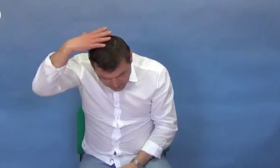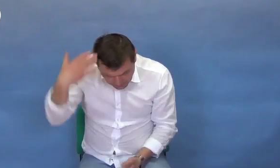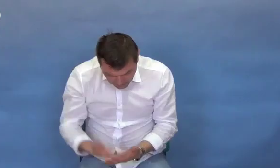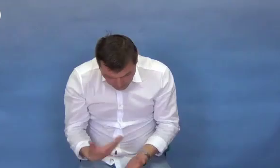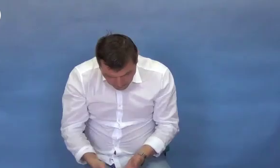Dlaczego?